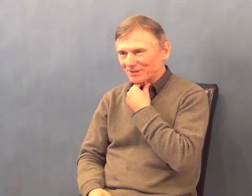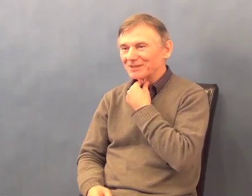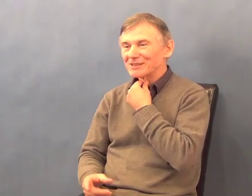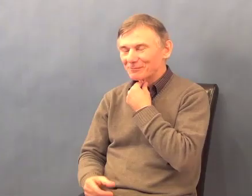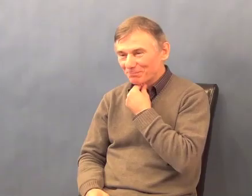Tak.